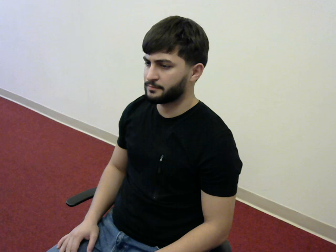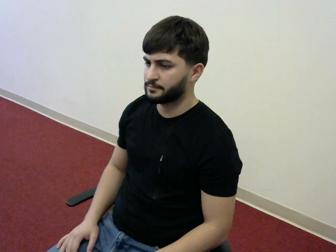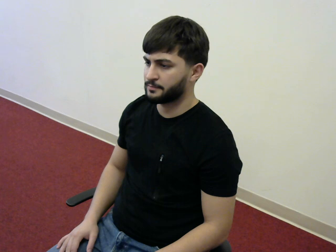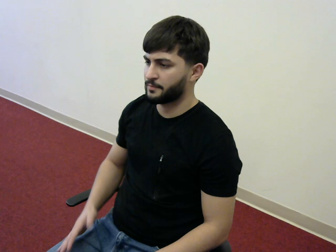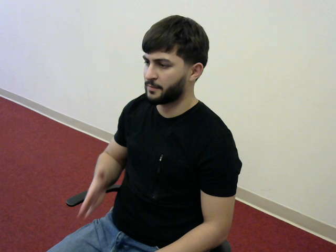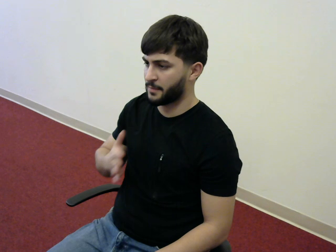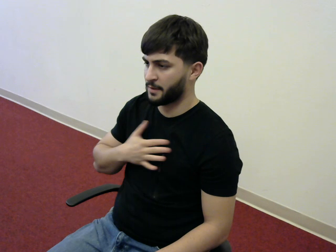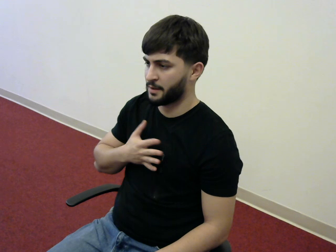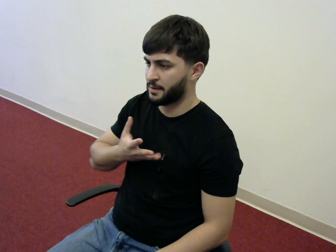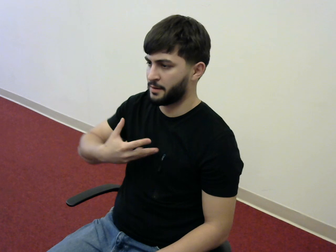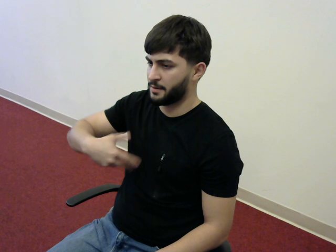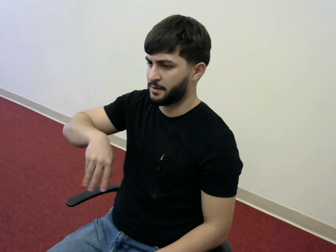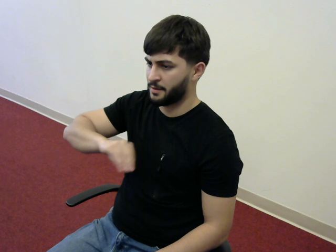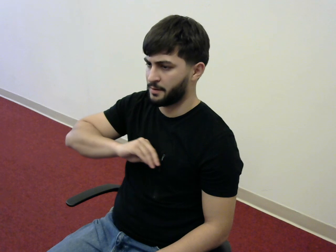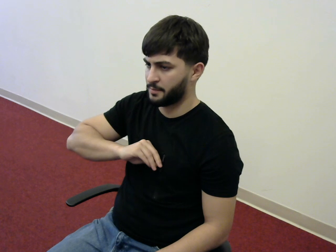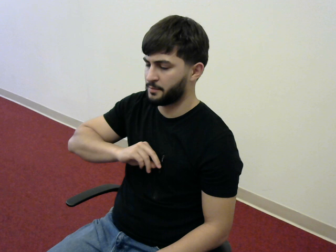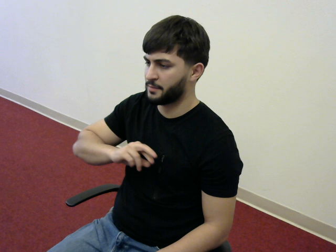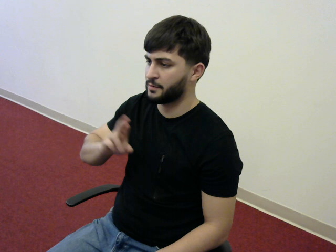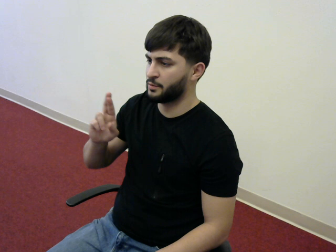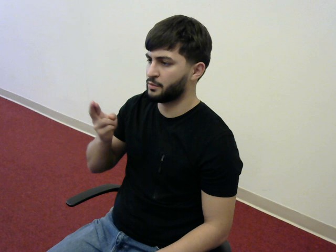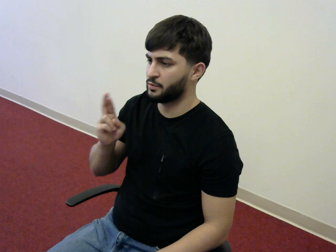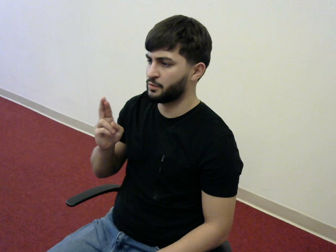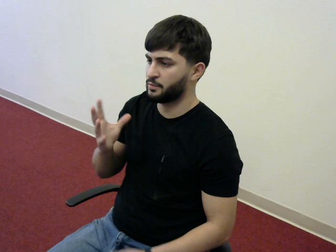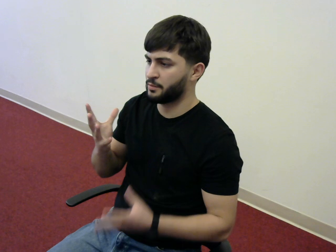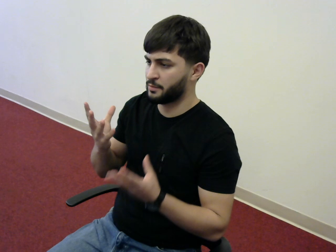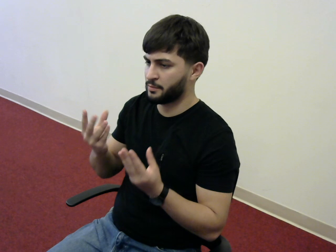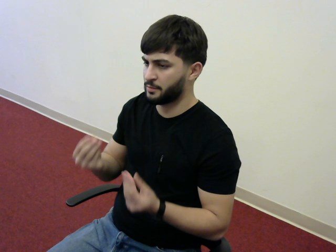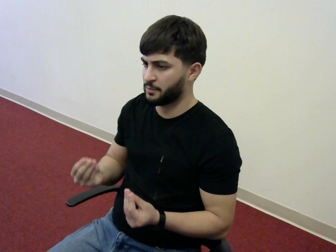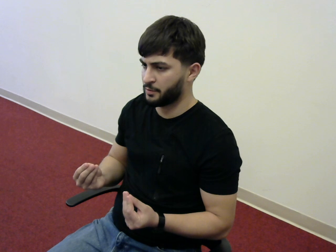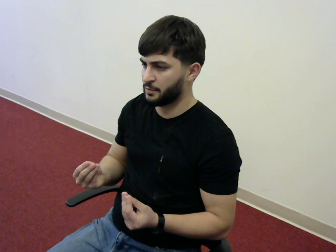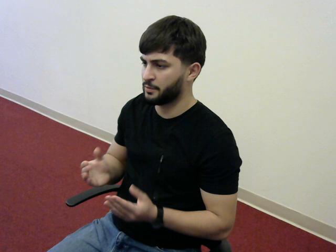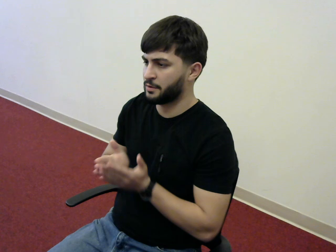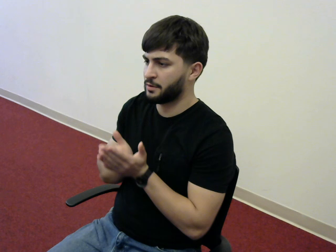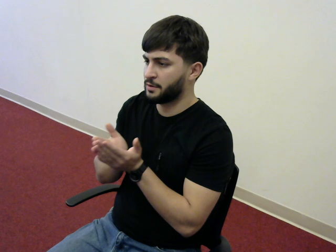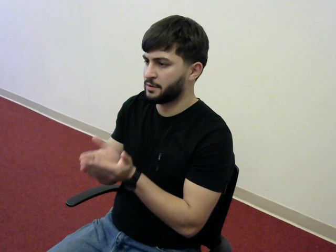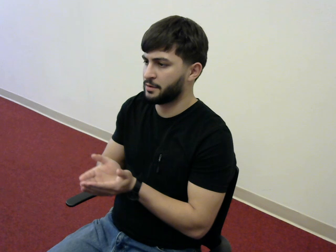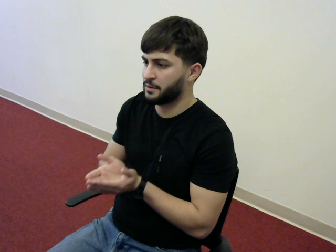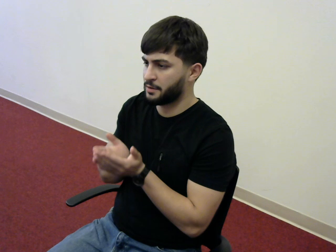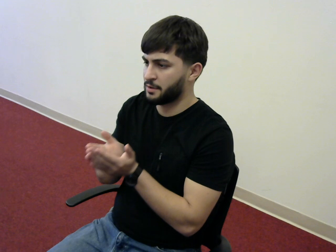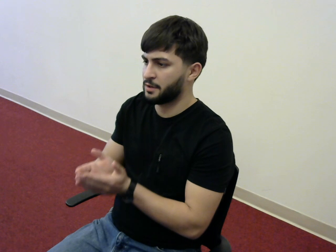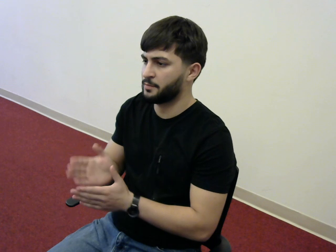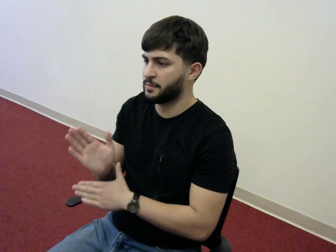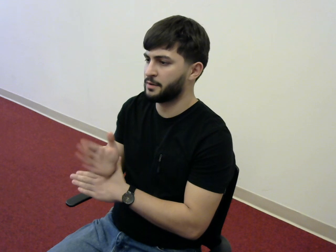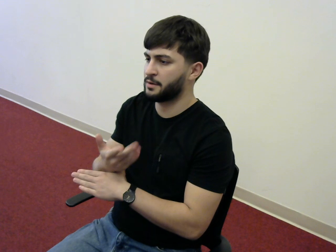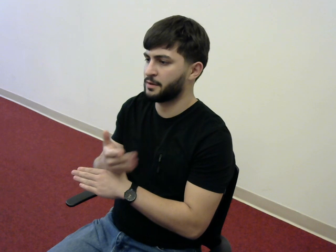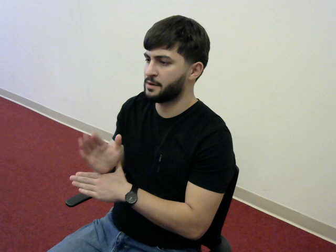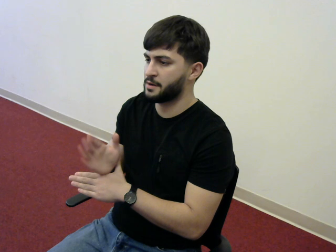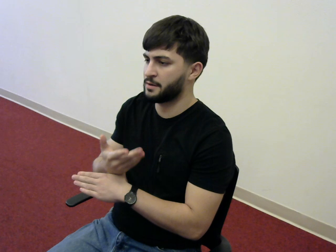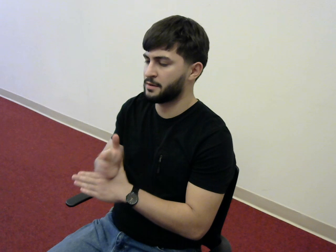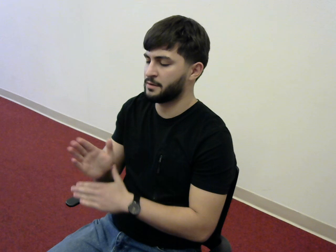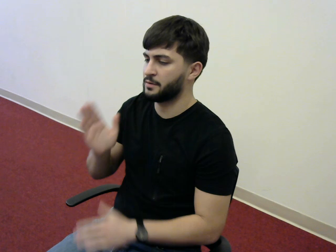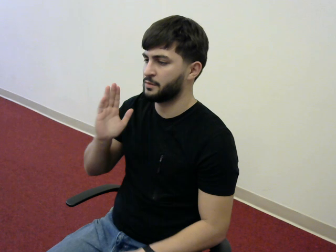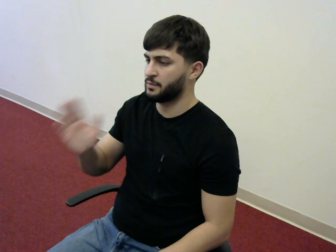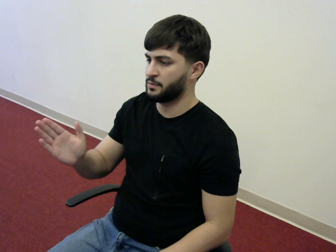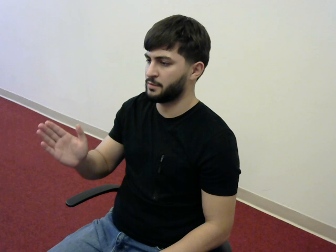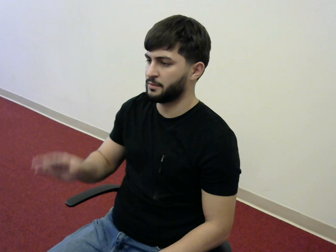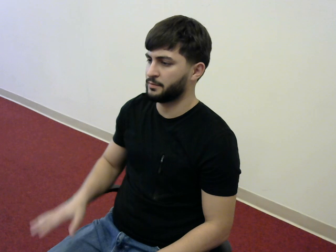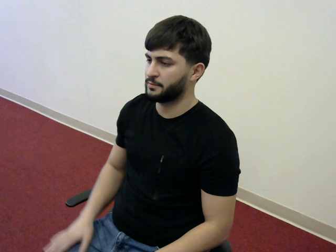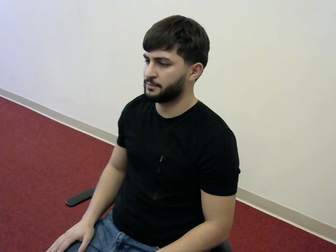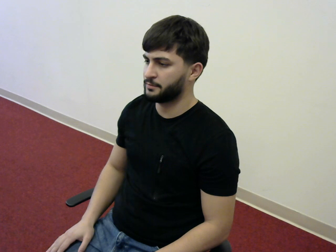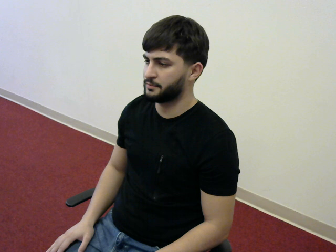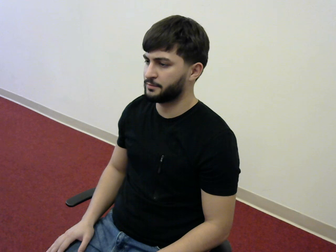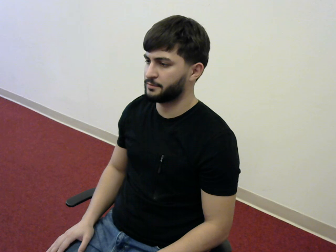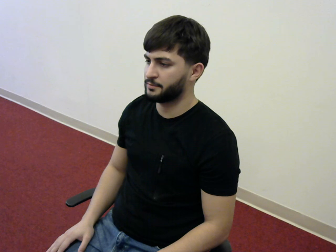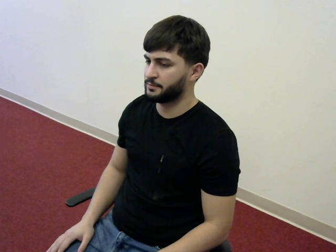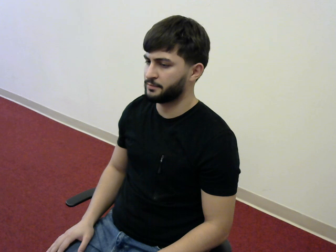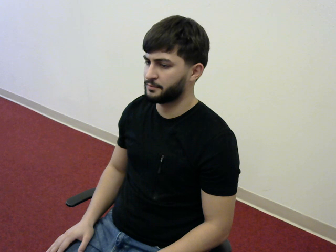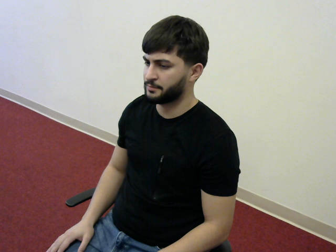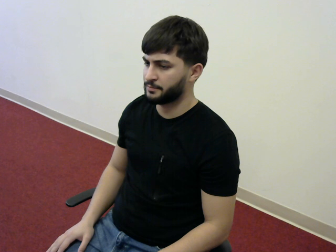Biz cümə günü gəmi gəzintisində olacağıq